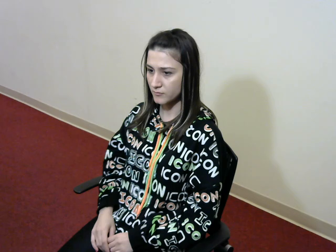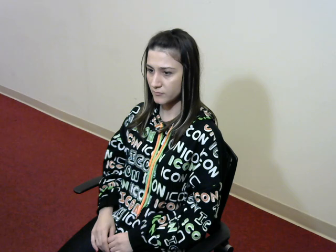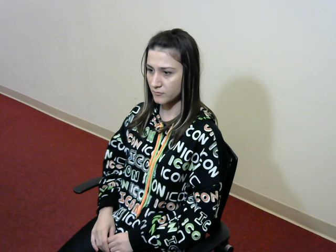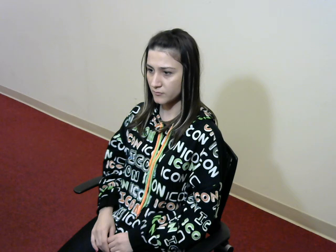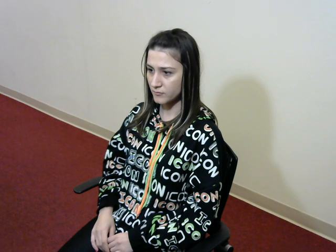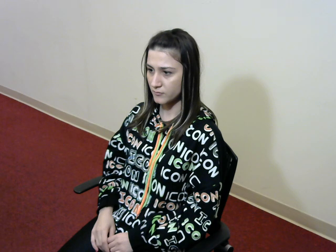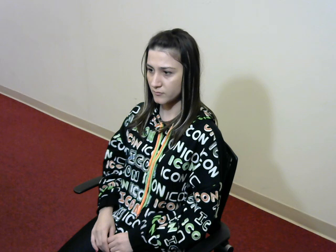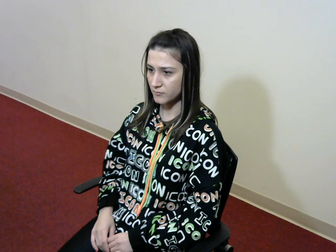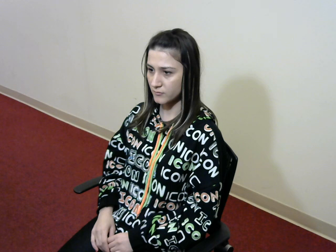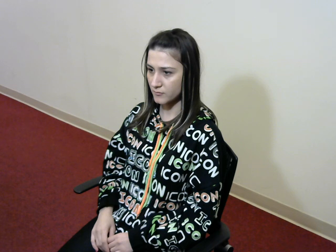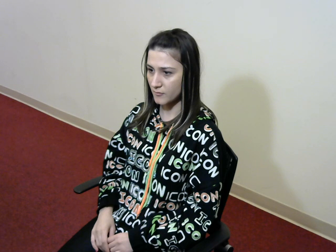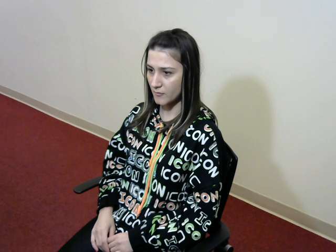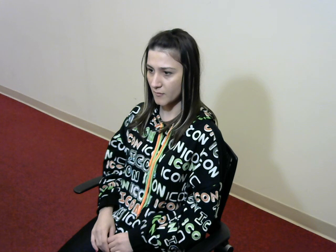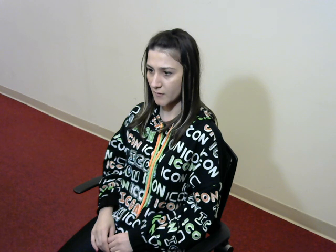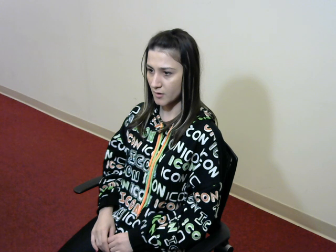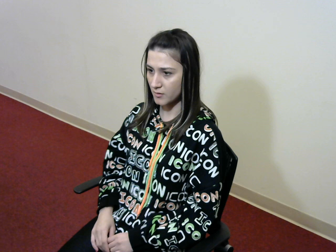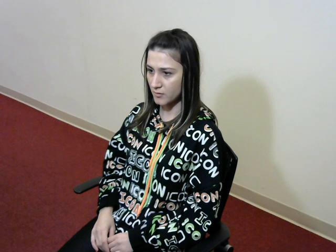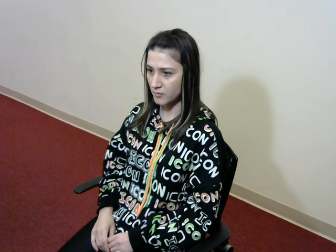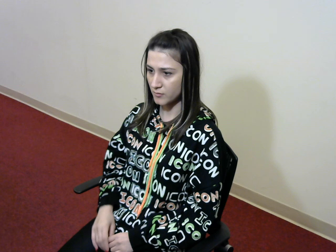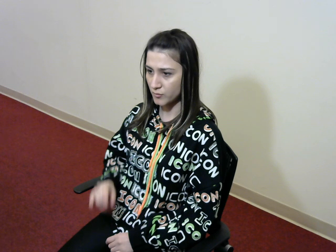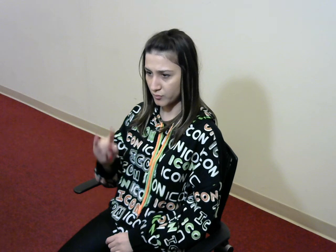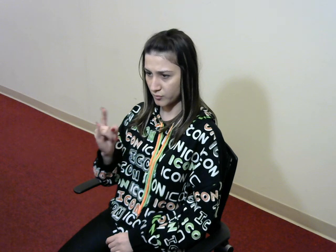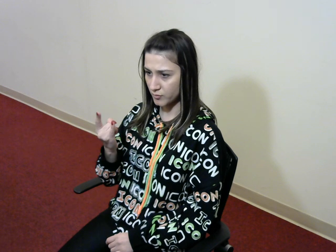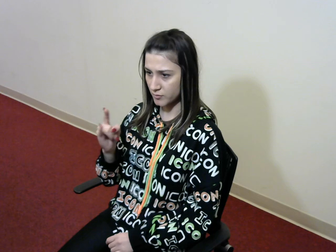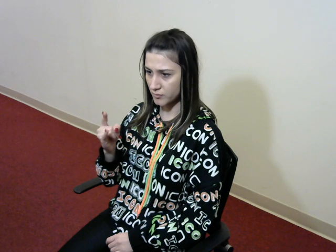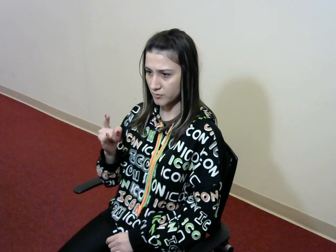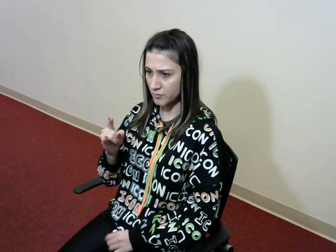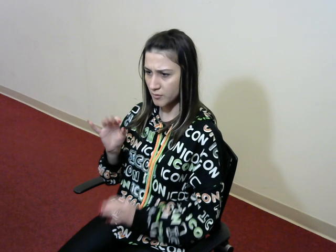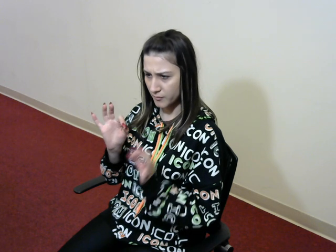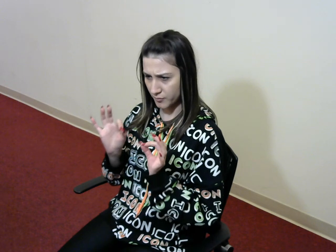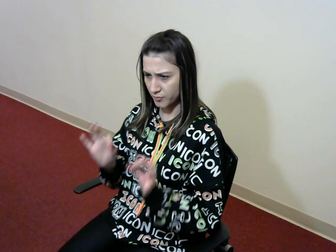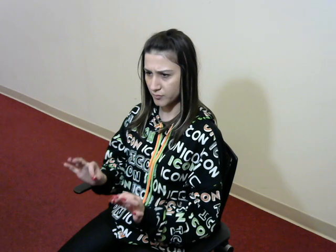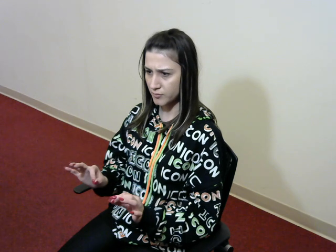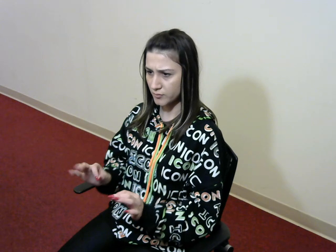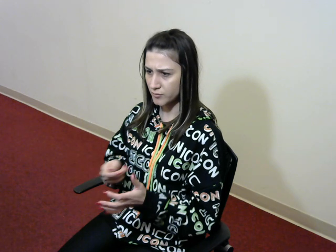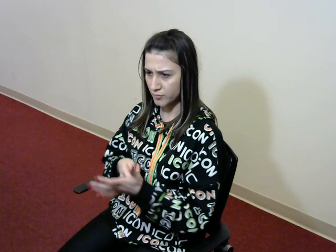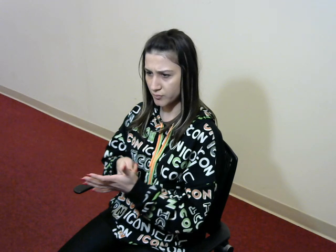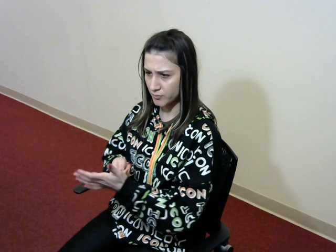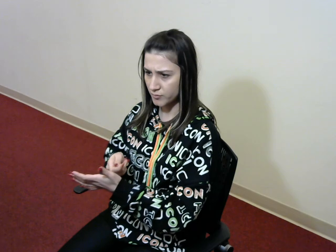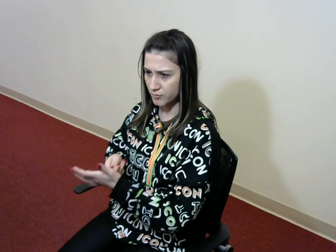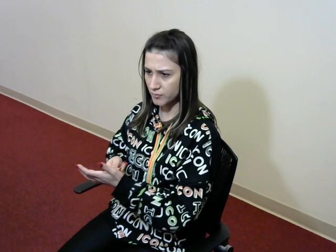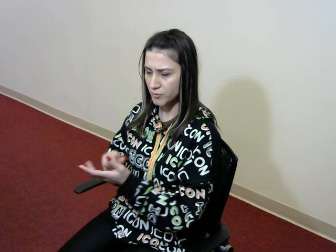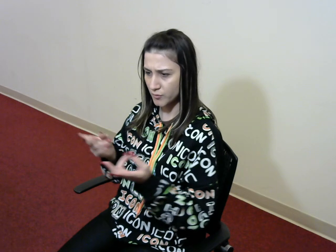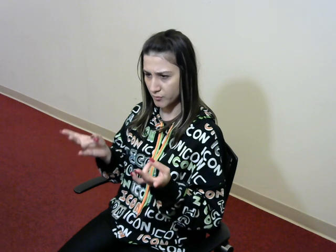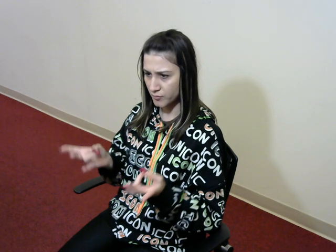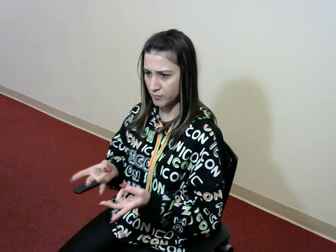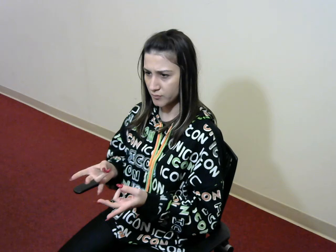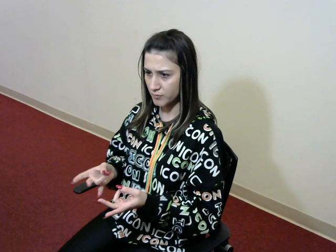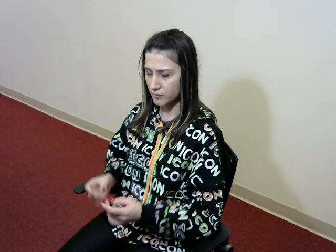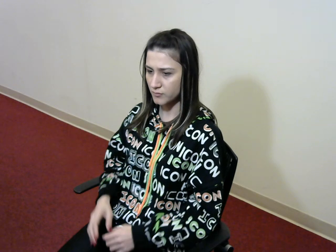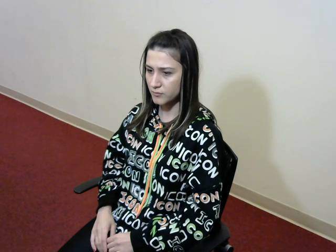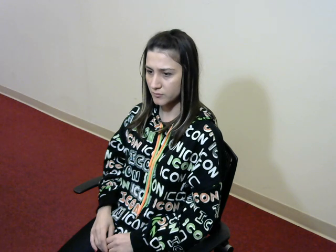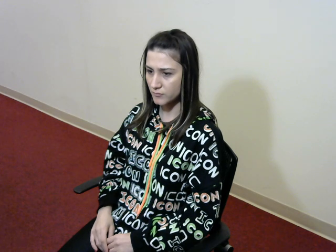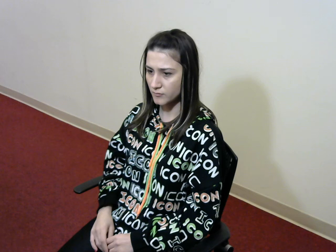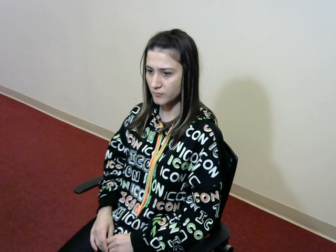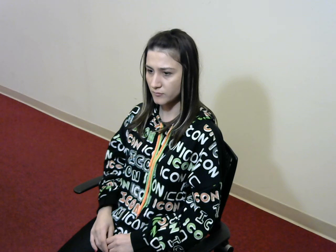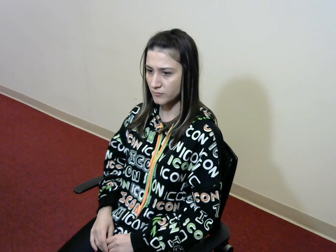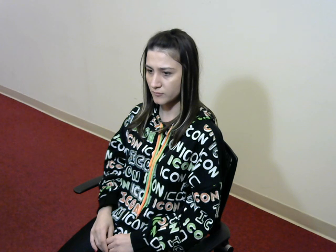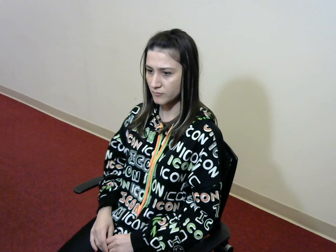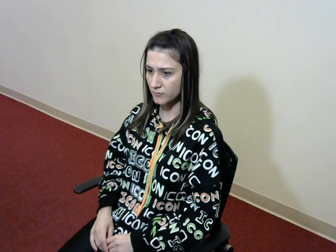Uşaqları düzgün qidalandırmaq lazımdır